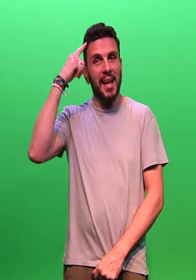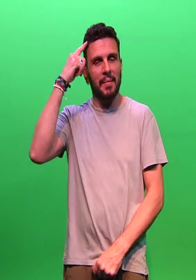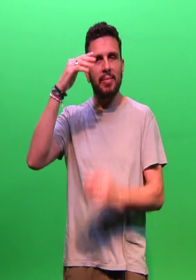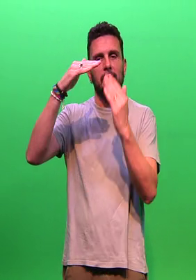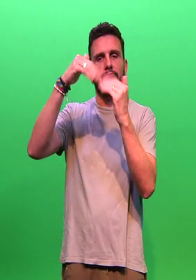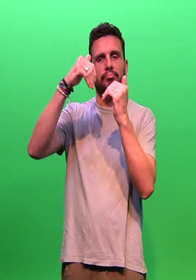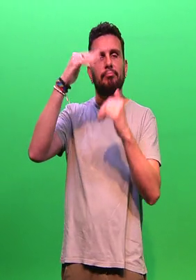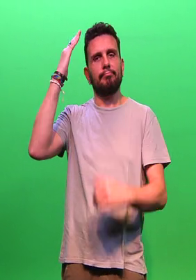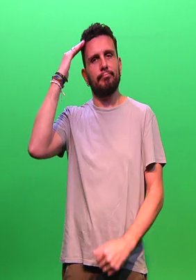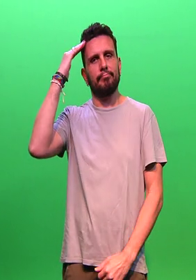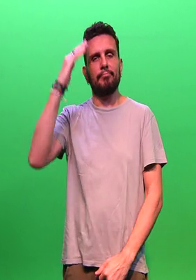Tinc el cap enfonsat aquí.